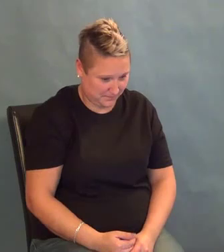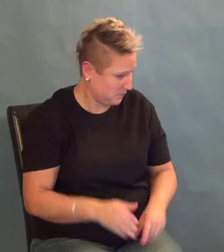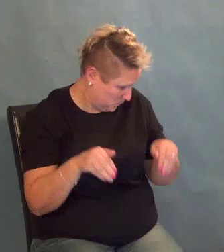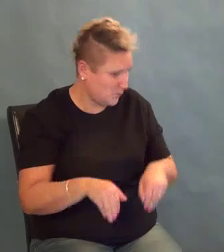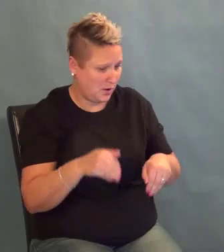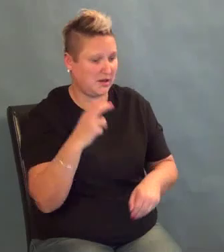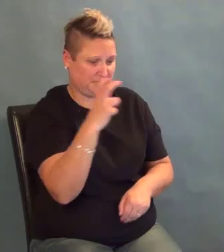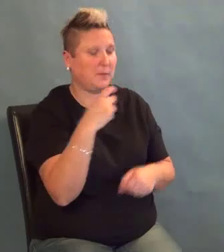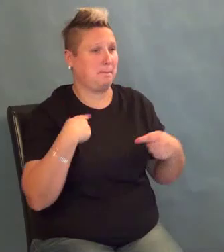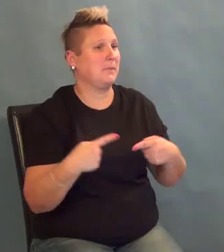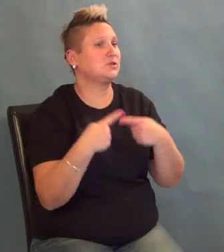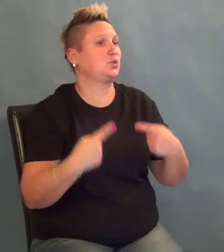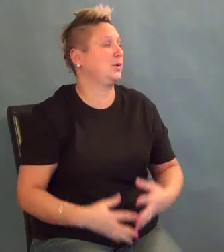Mogę w czwartek, pasuje mi.